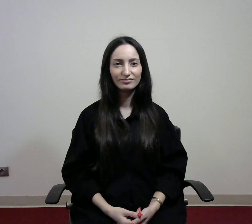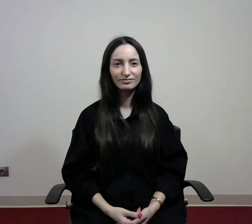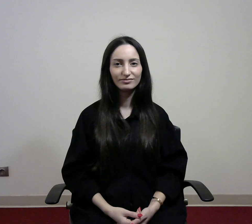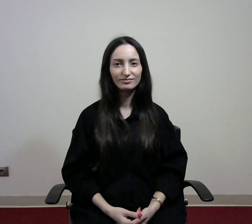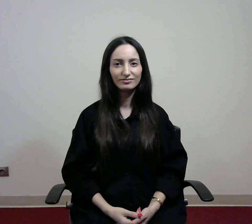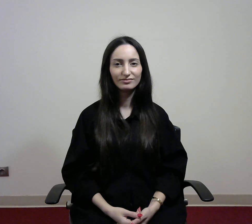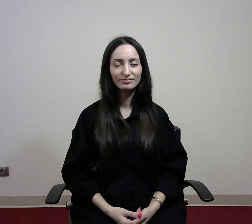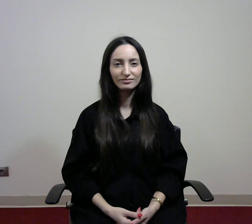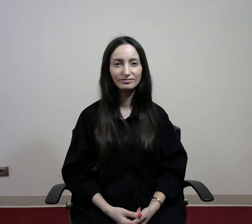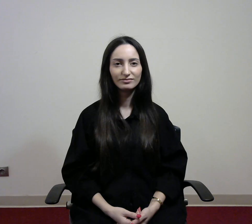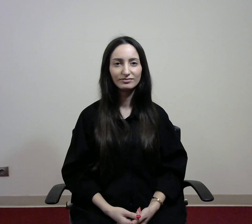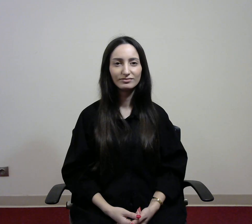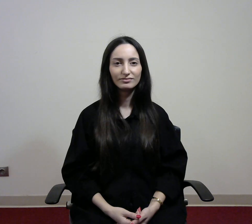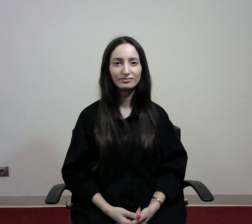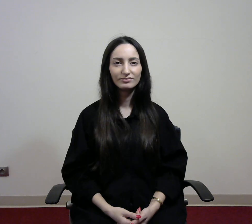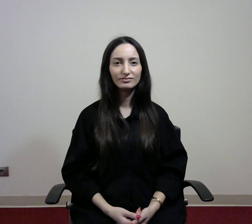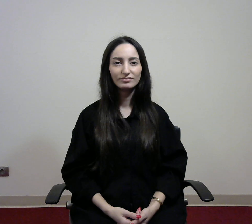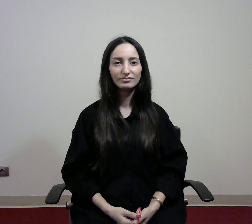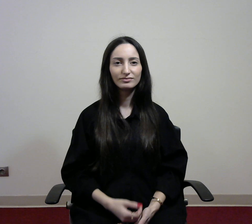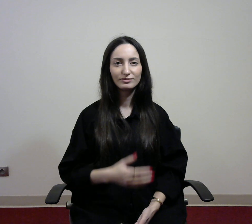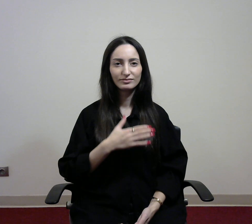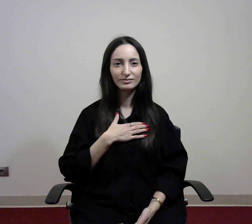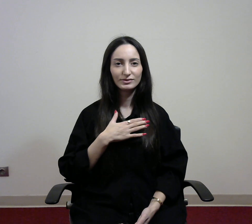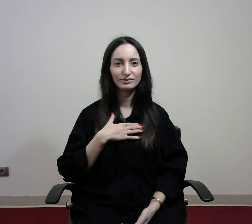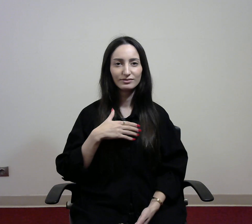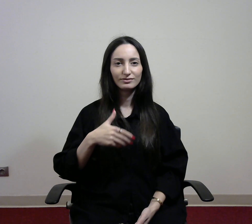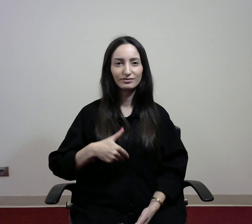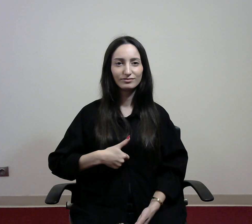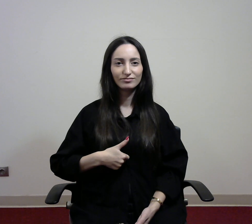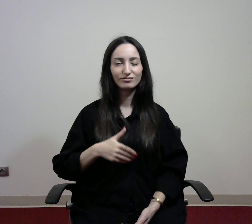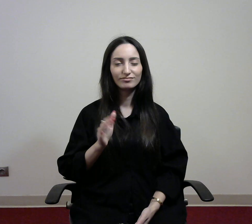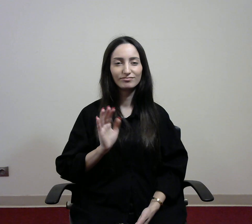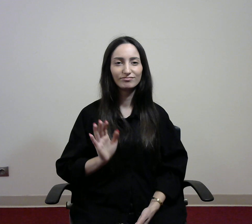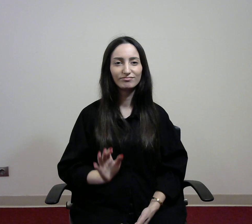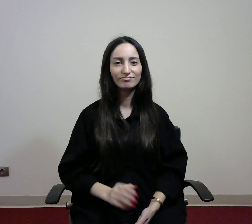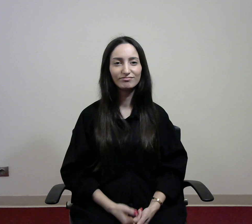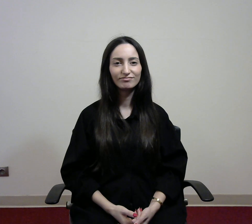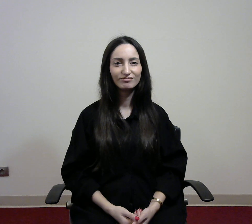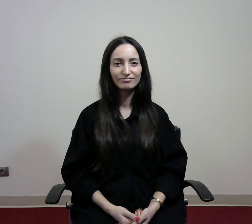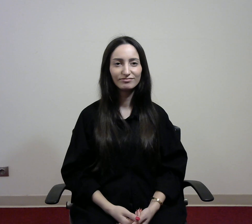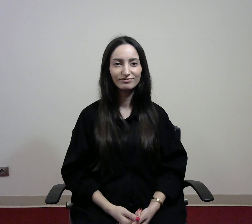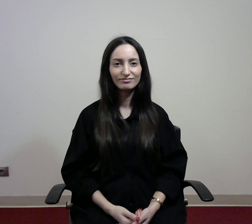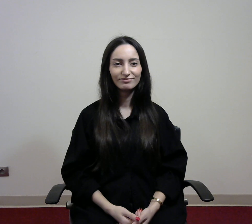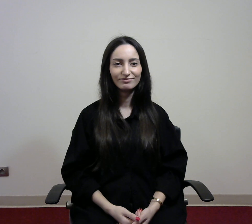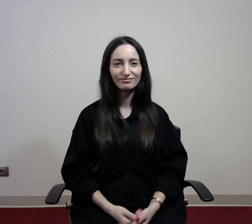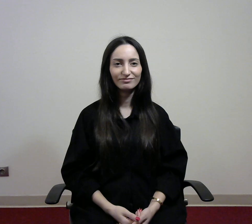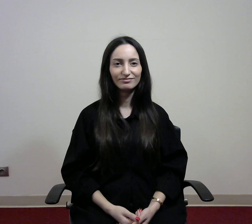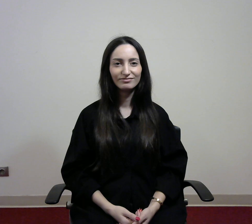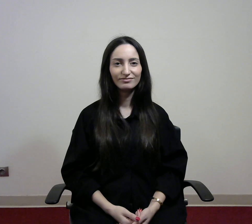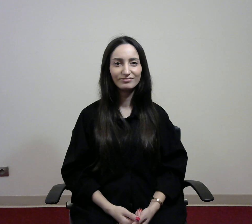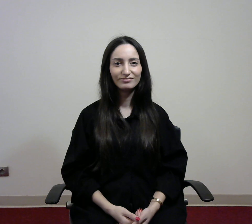Mən ac deyiləm